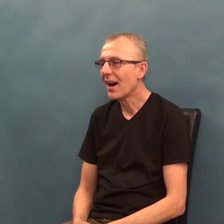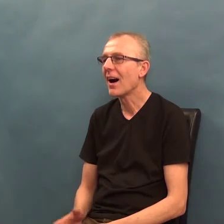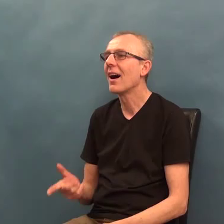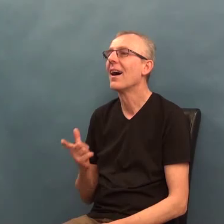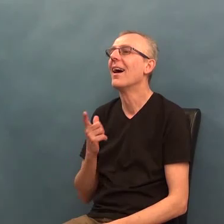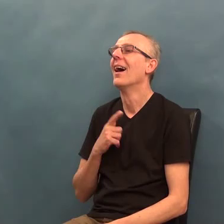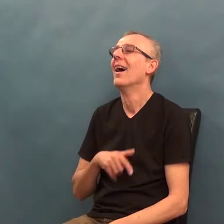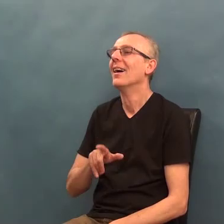Aha.